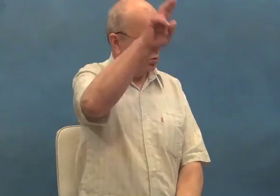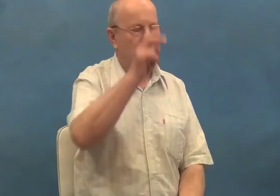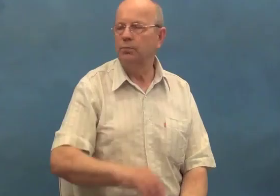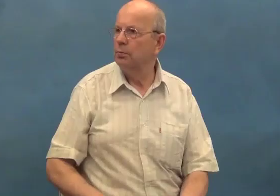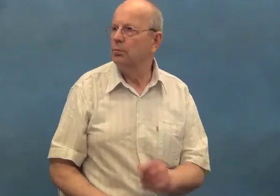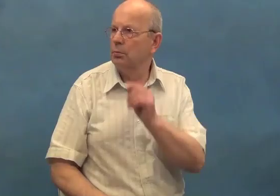Oddać.